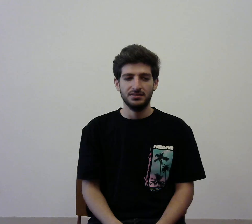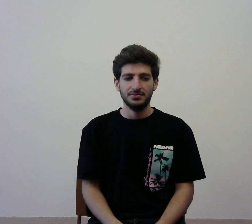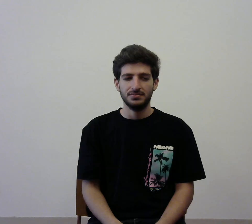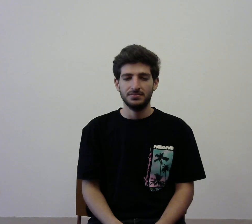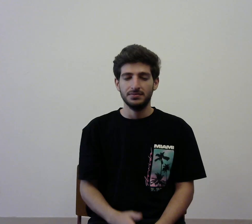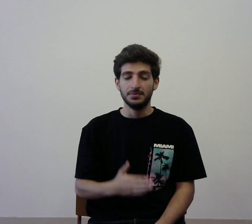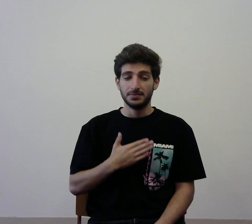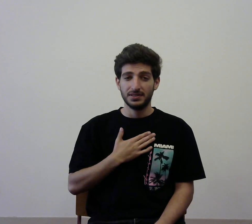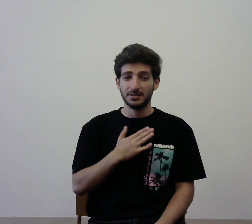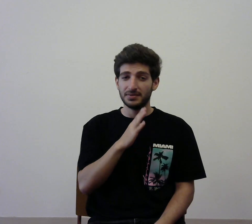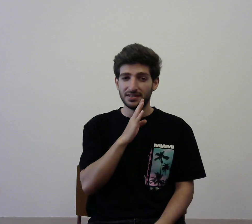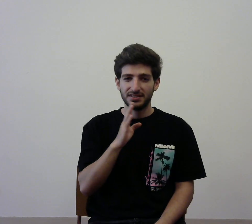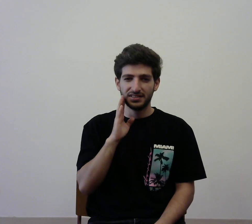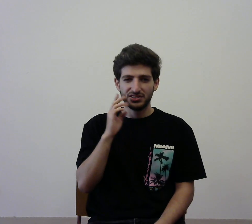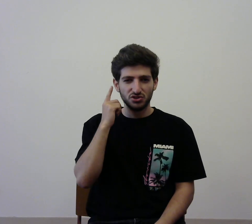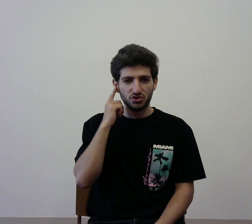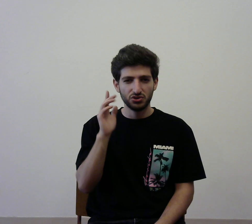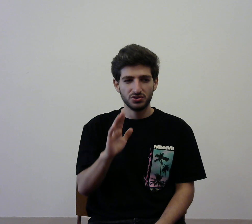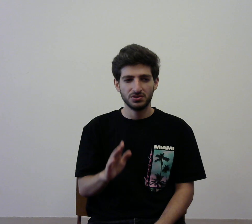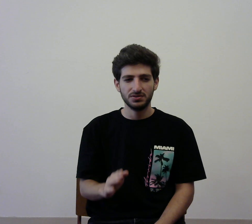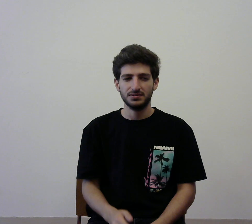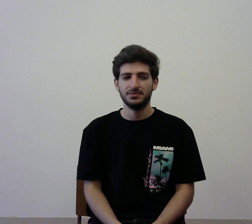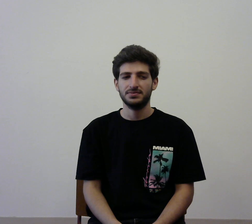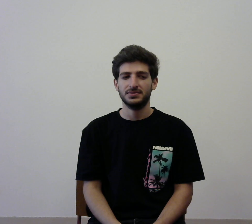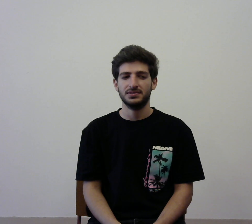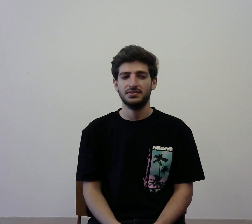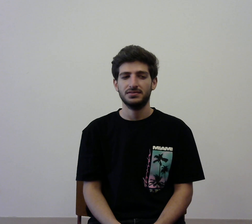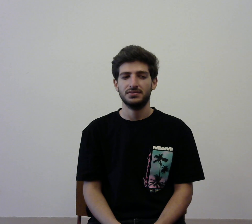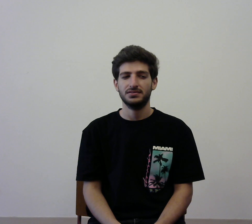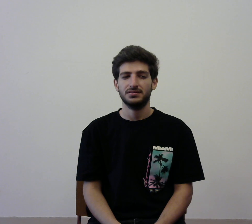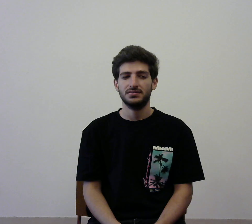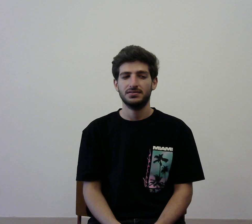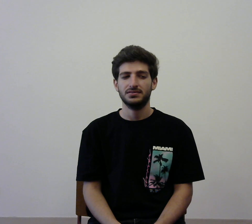Mənim anam eşitmir